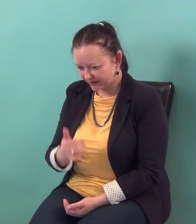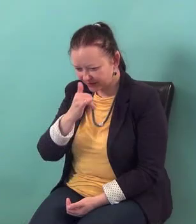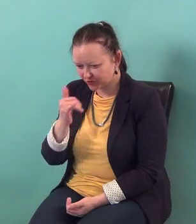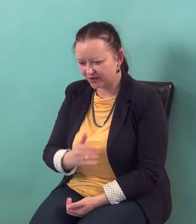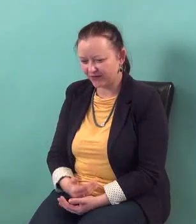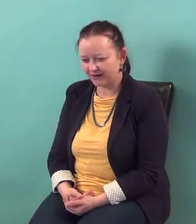Nie mogę.